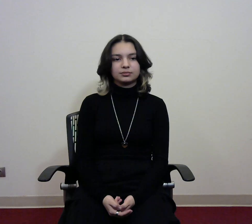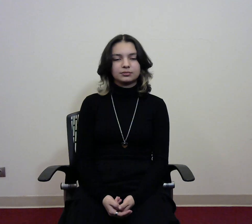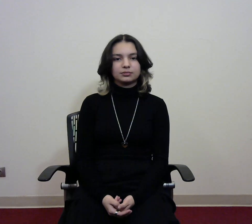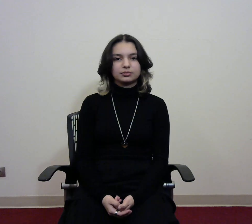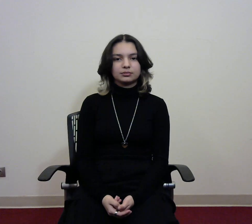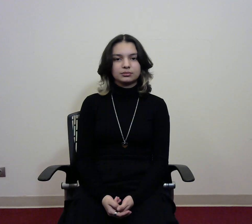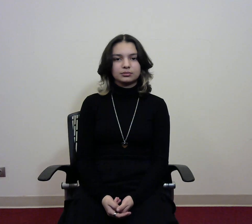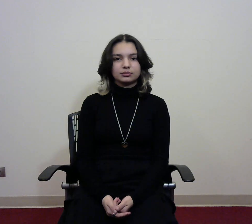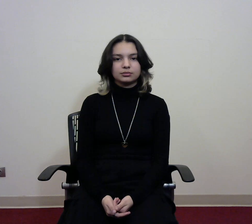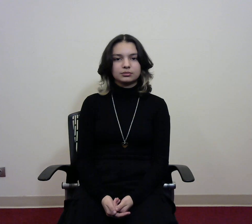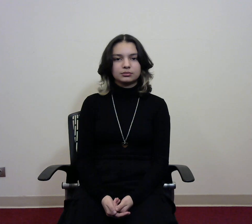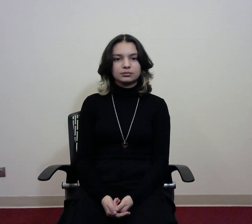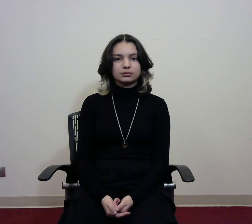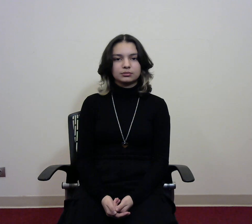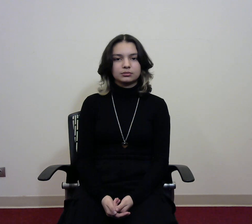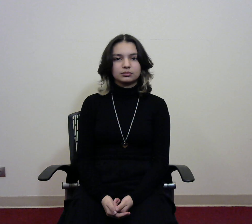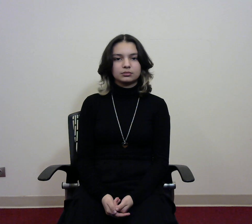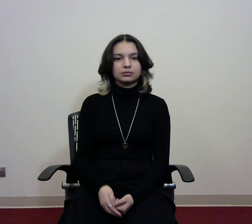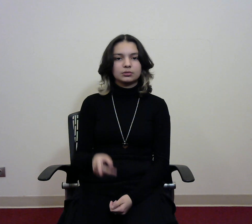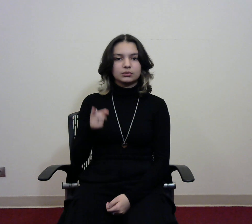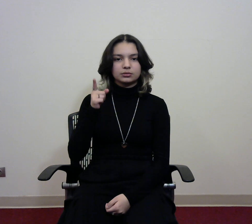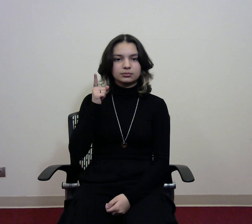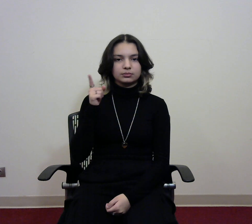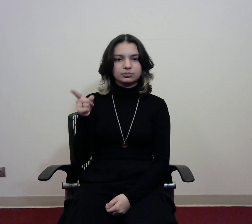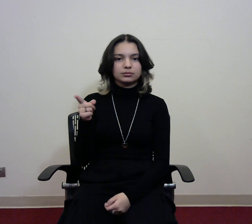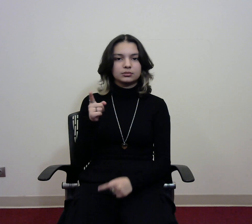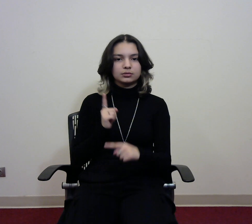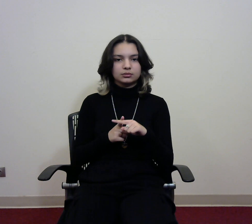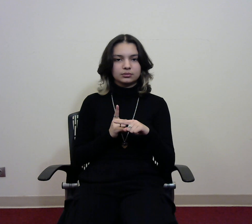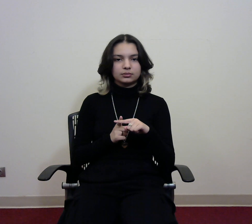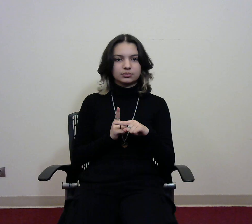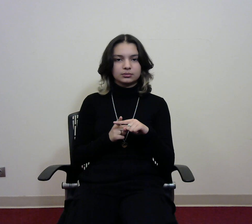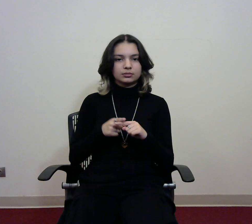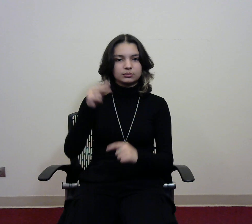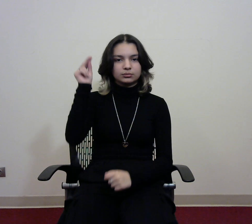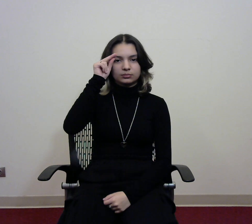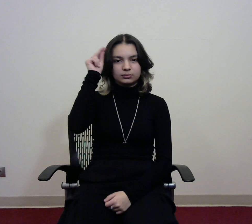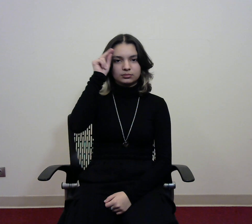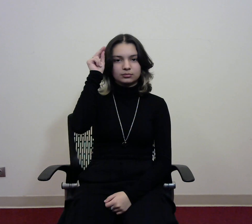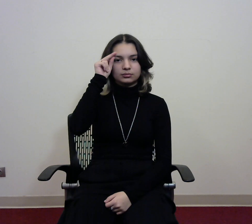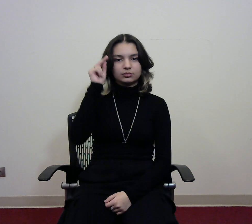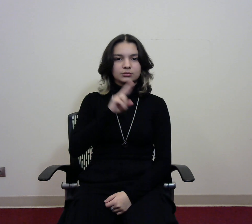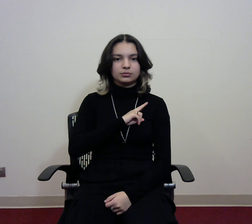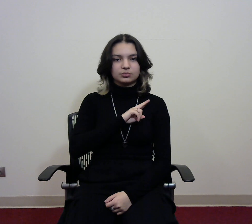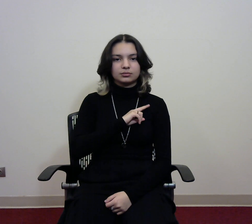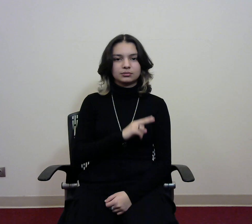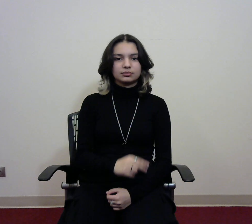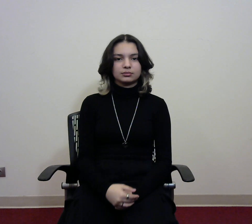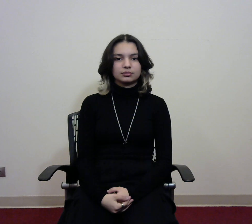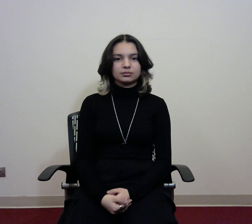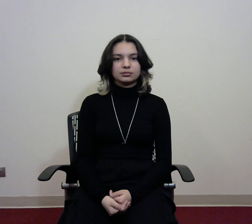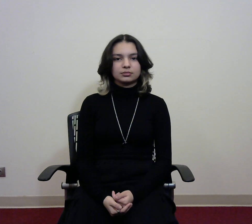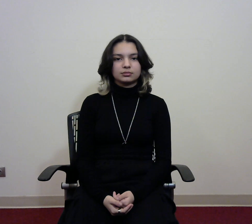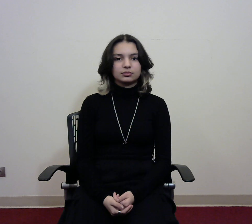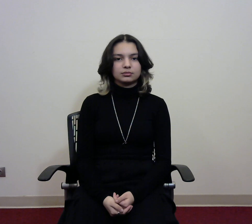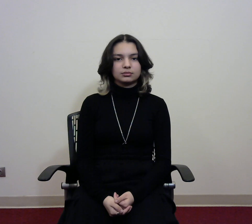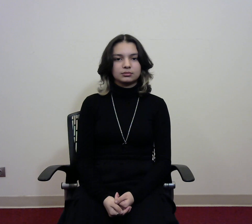O riyazi dərsləri sevir